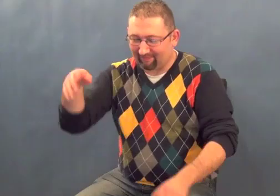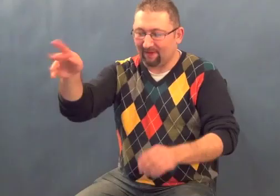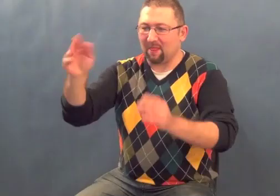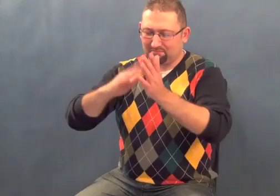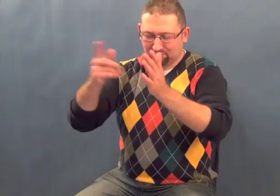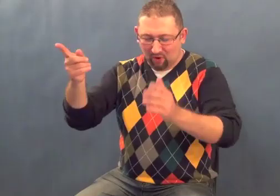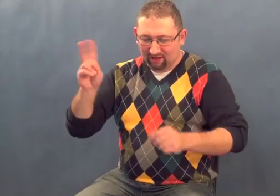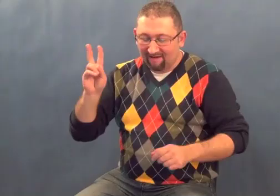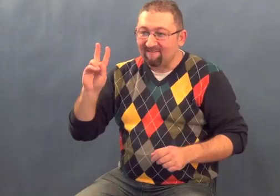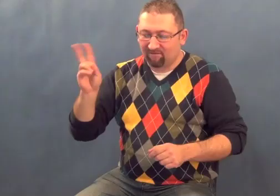Na przykład we wtorek.